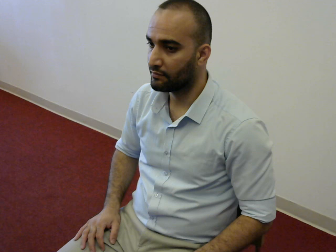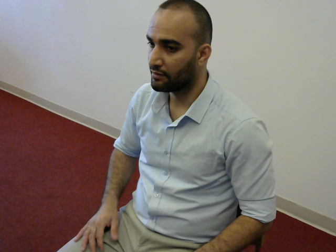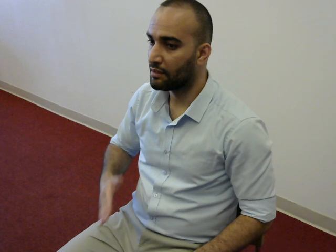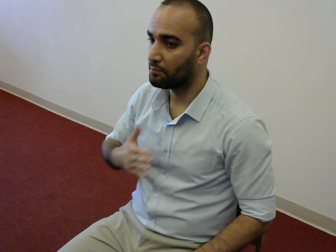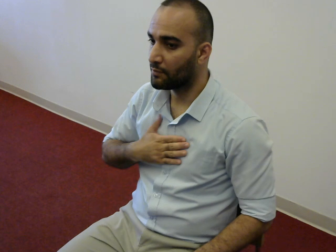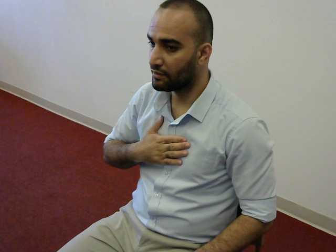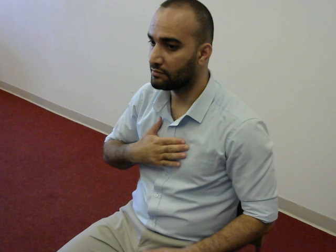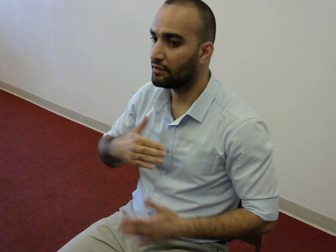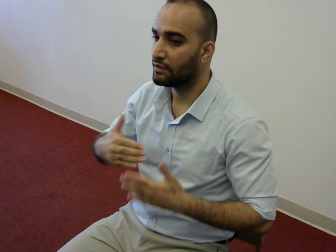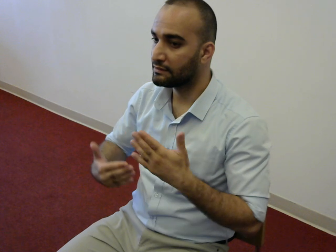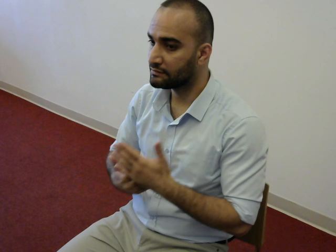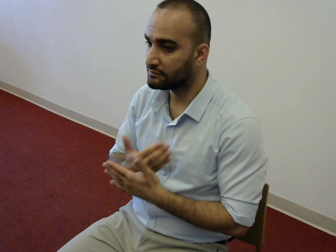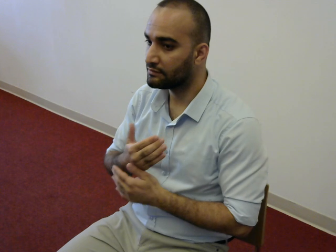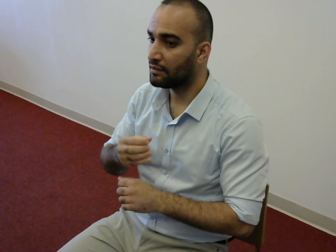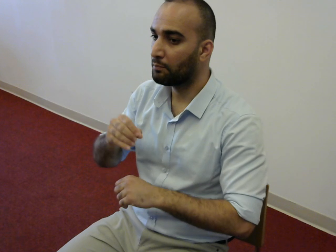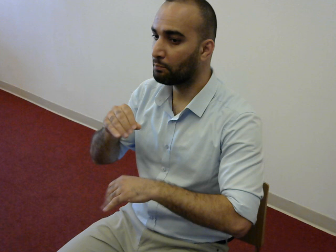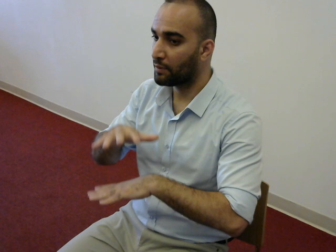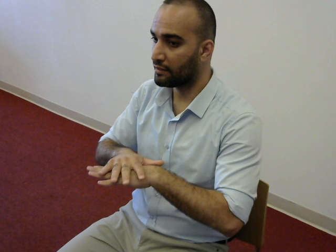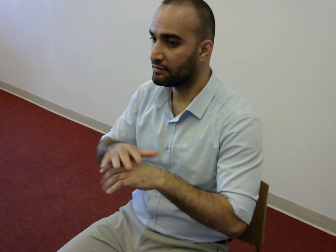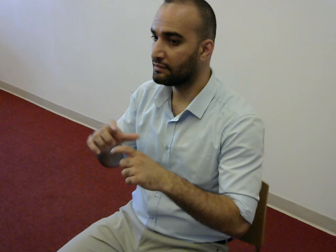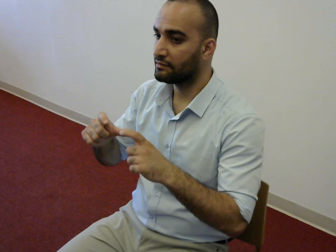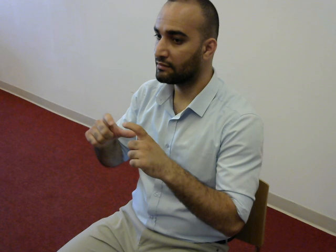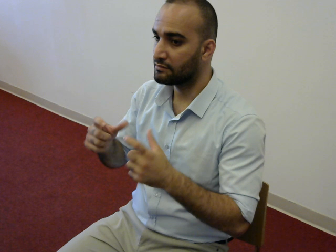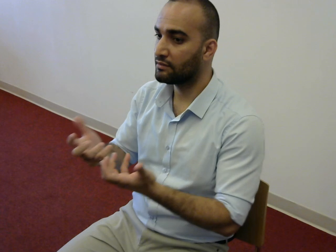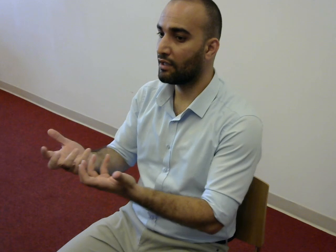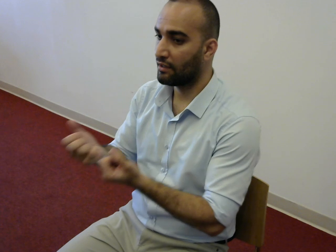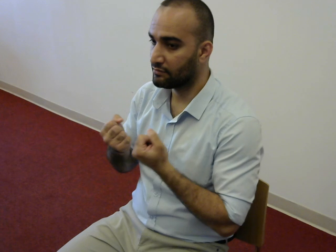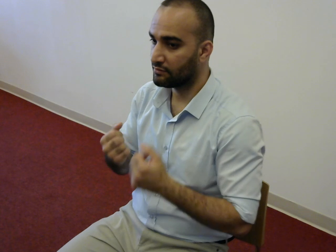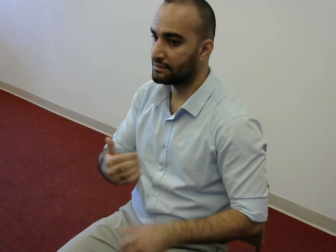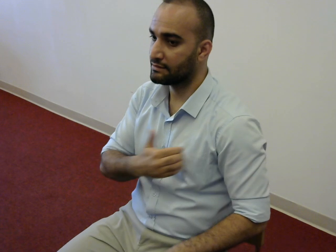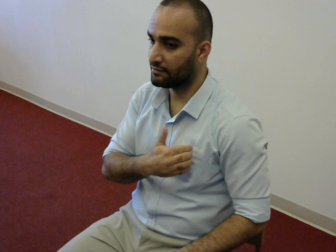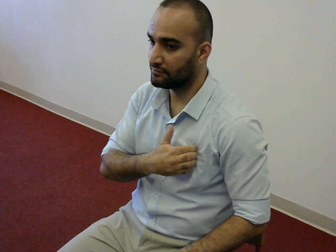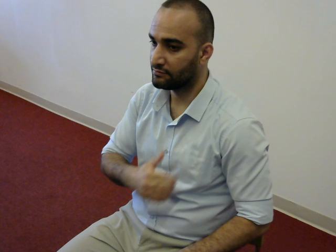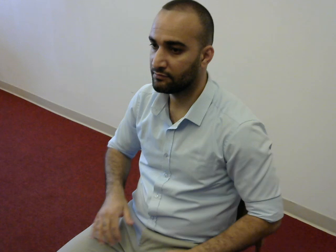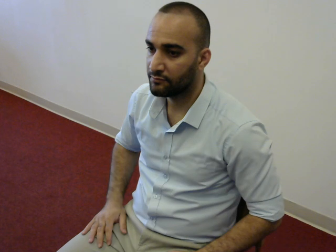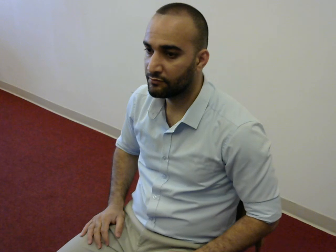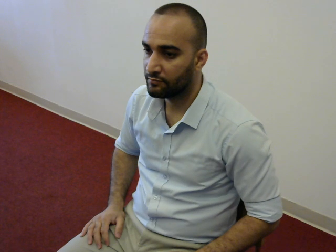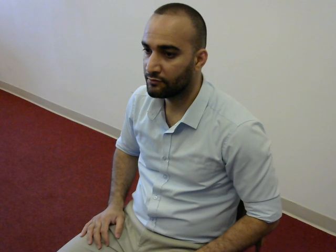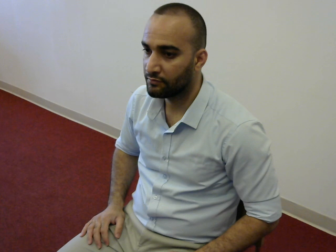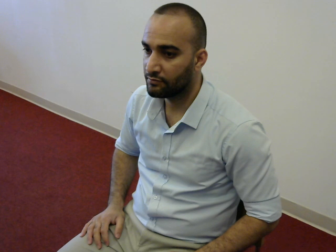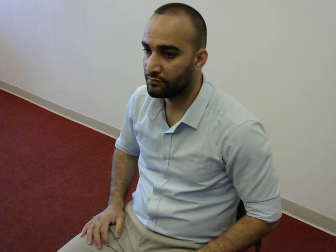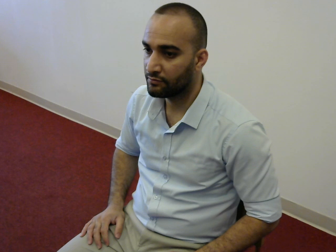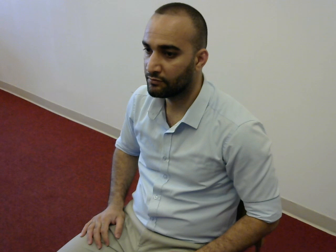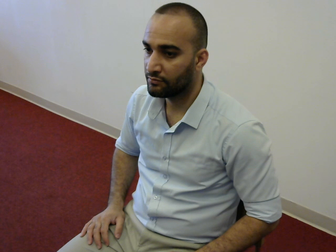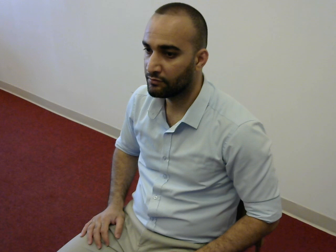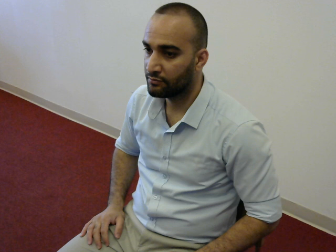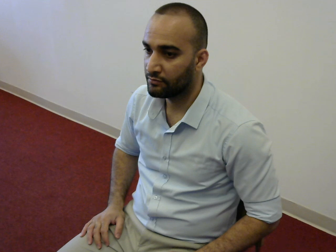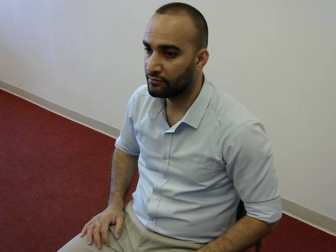Mən yeni bank kartı götürmək istəyirəm